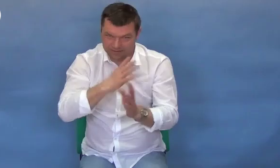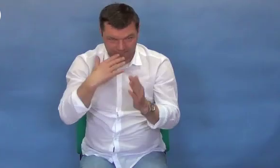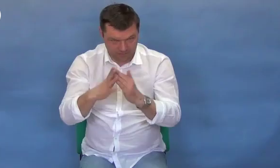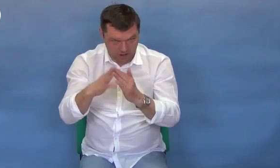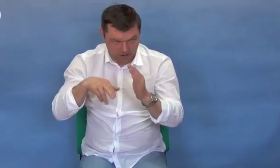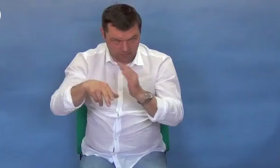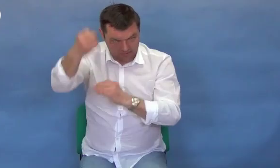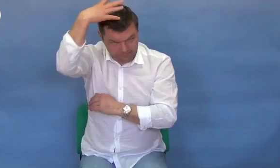W domu jest prysznic.